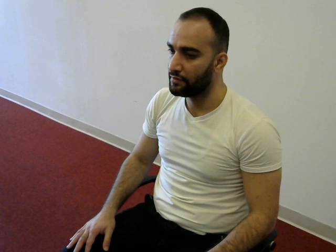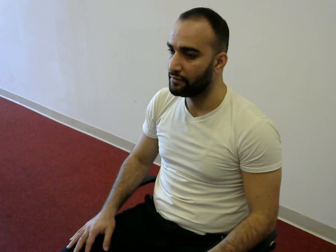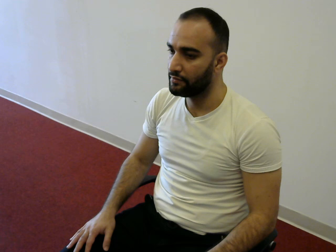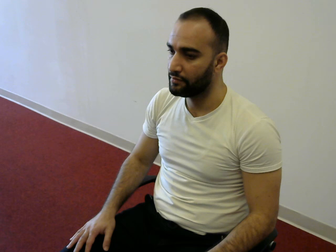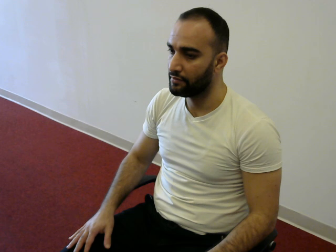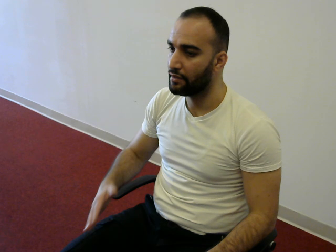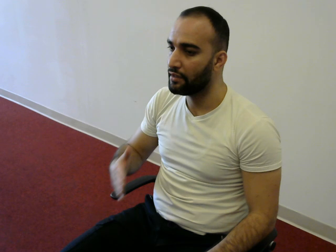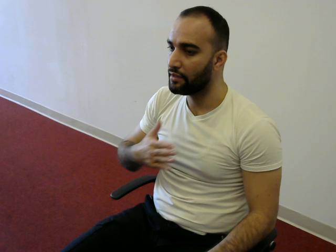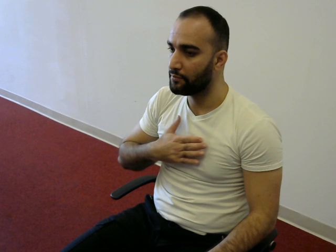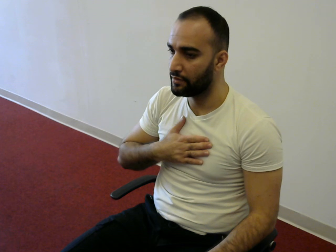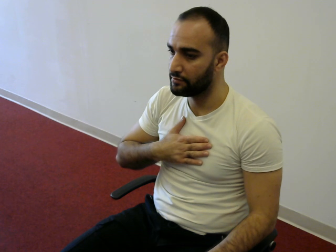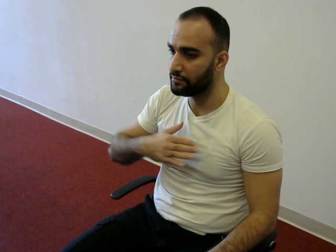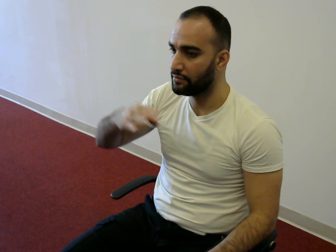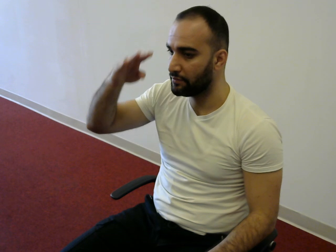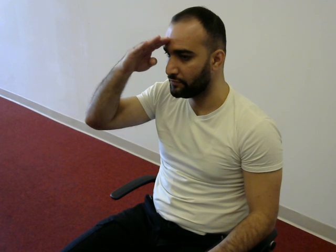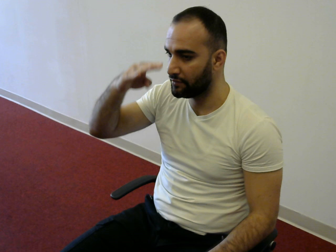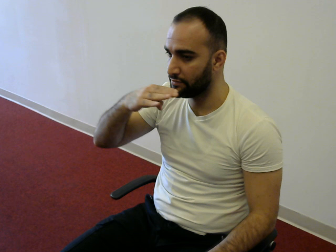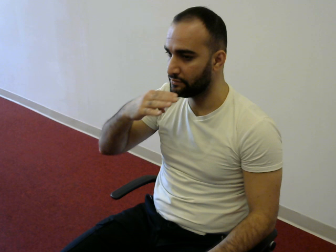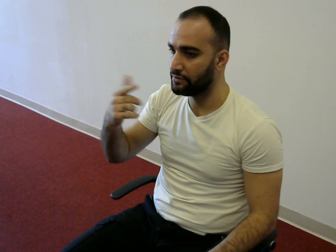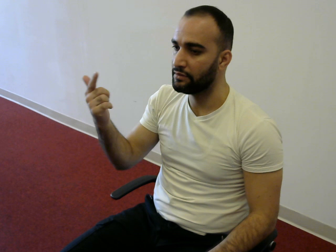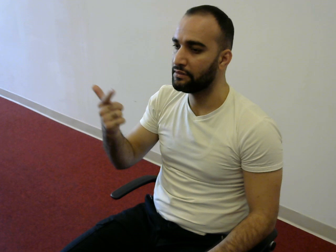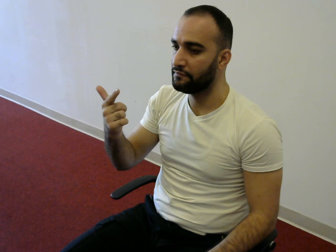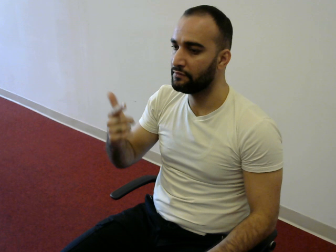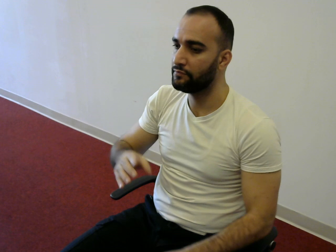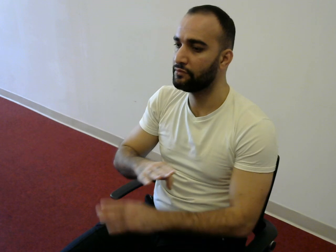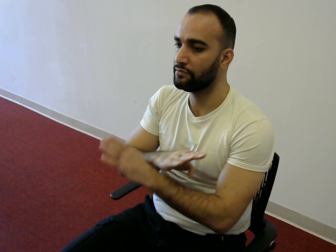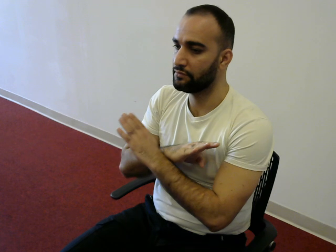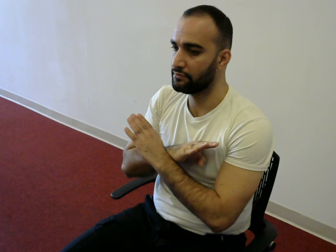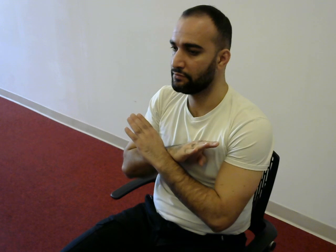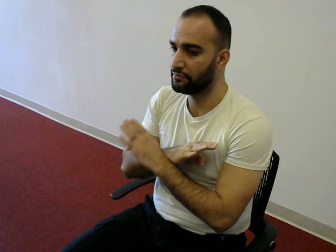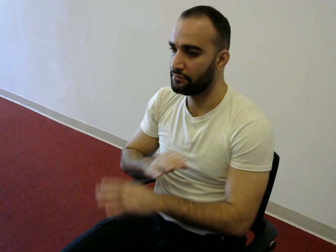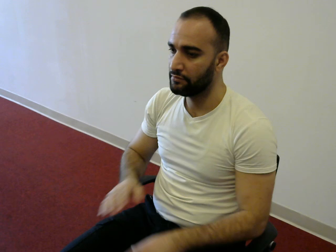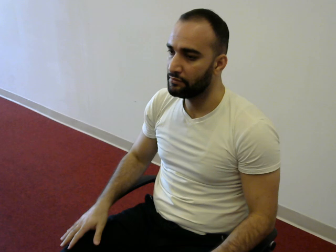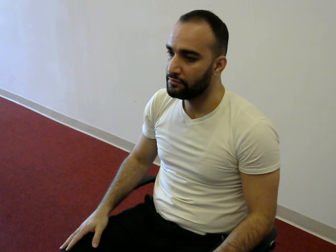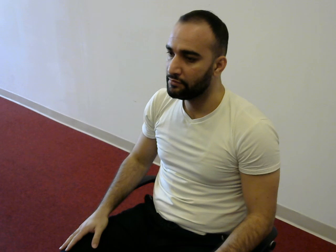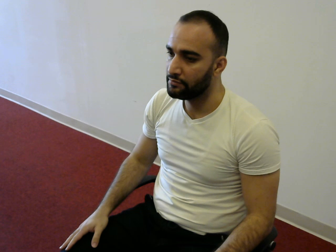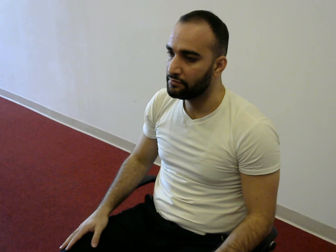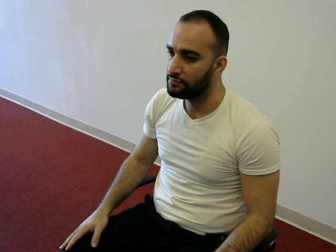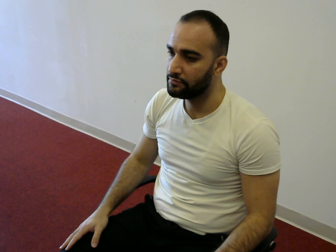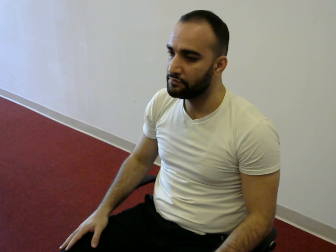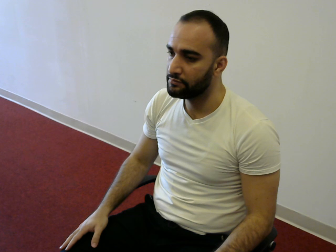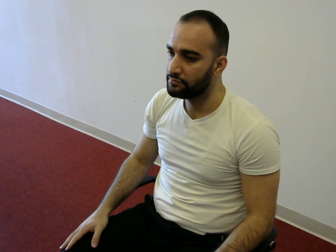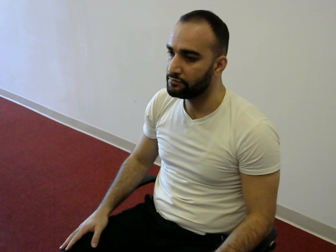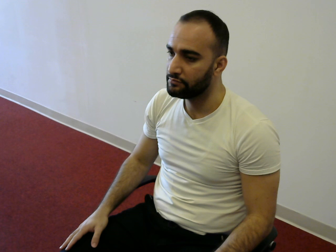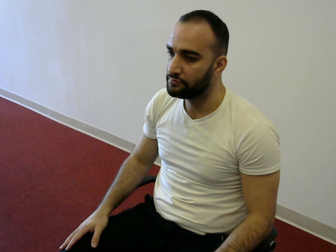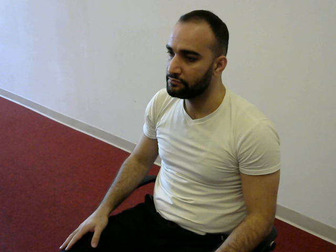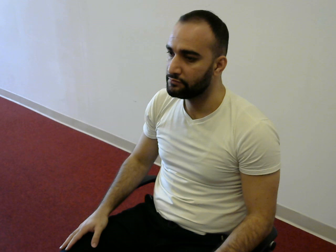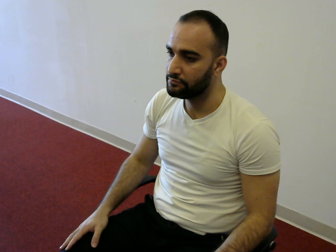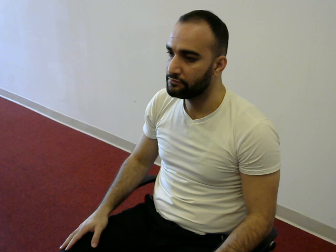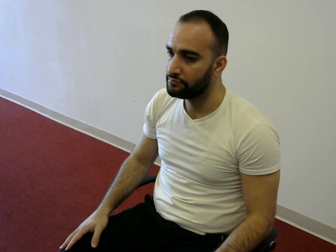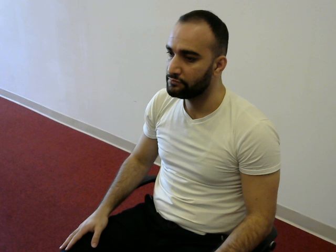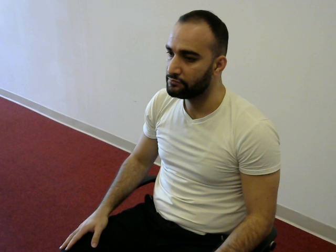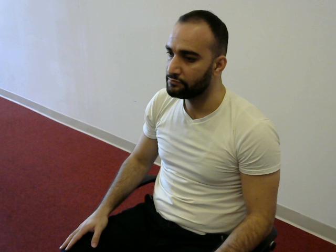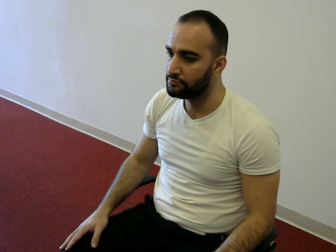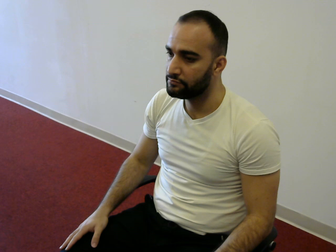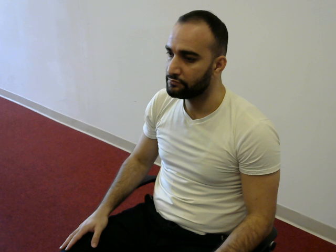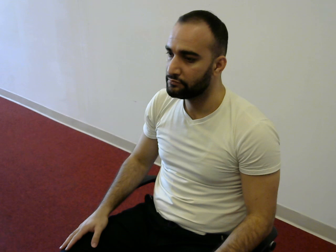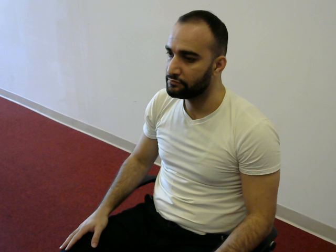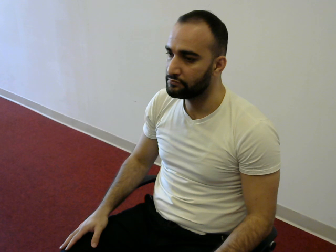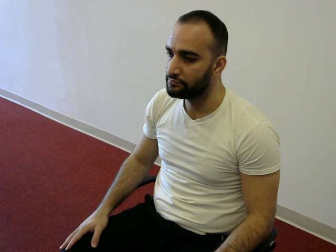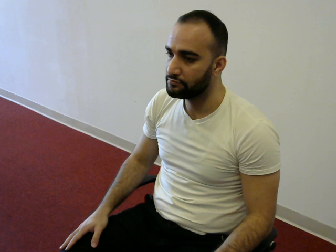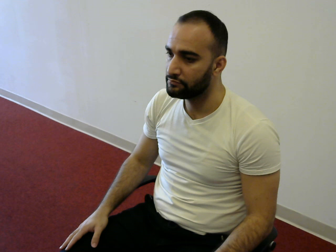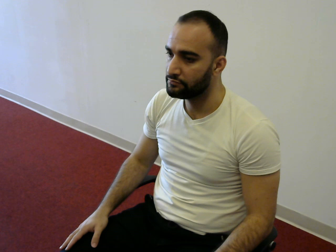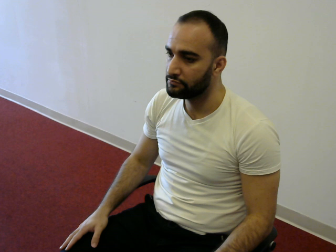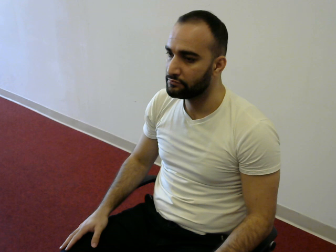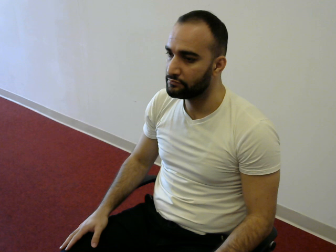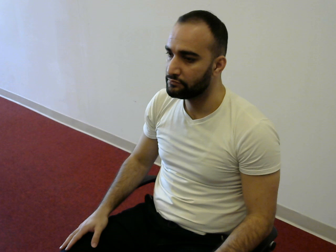Mənim qayınatam rəhmətə gedib